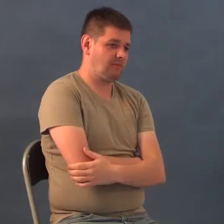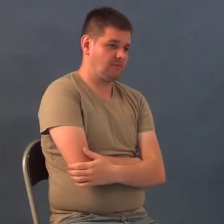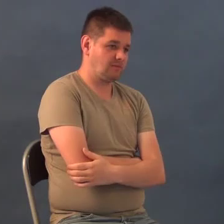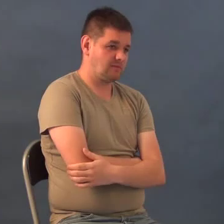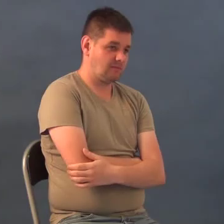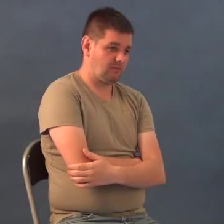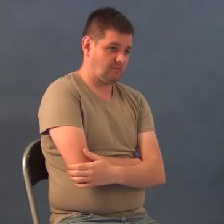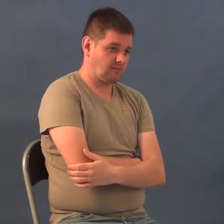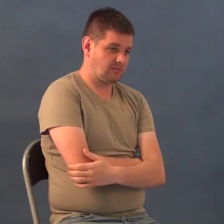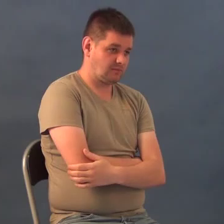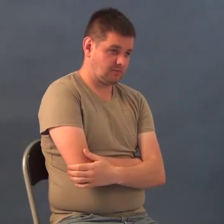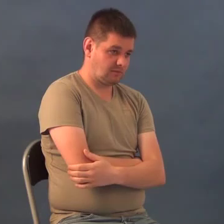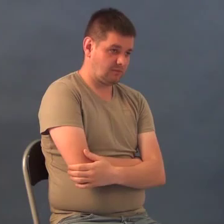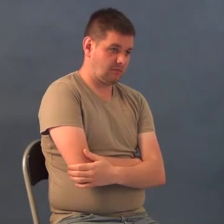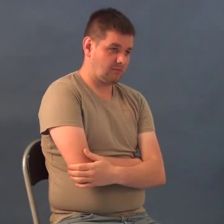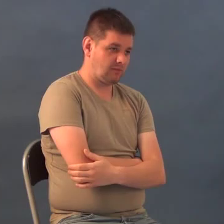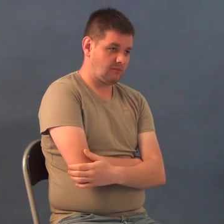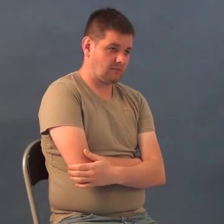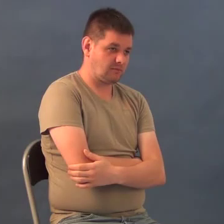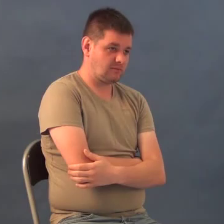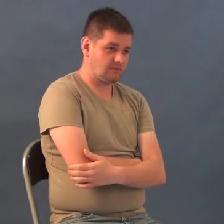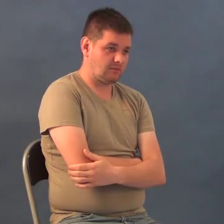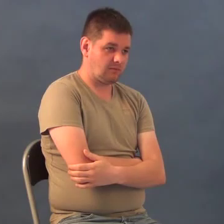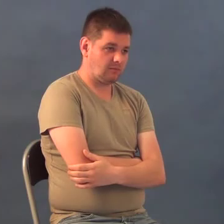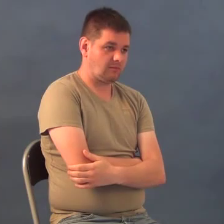W sobotę i niedzielę mam wolne, więc mogę wyjechać w góry.